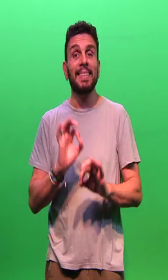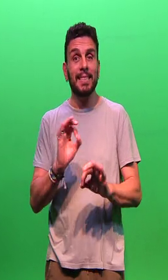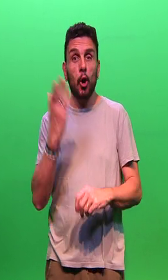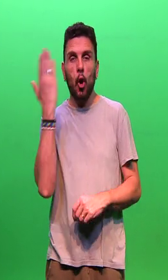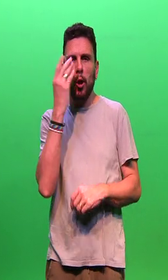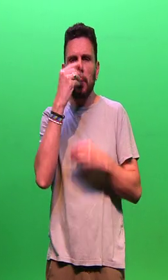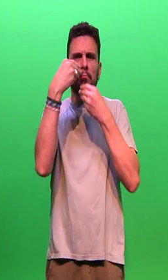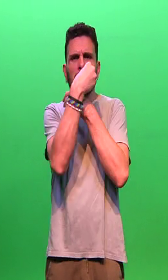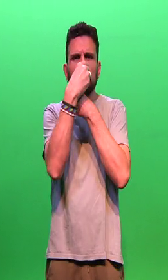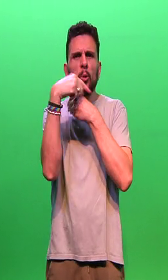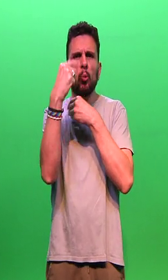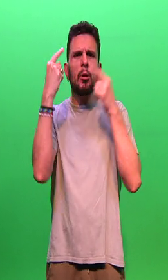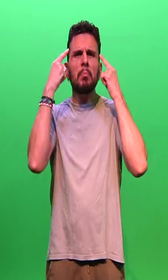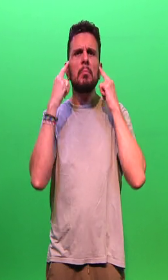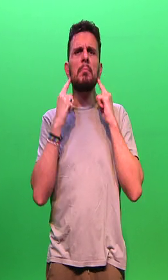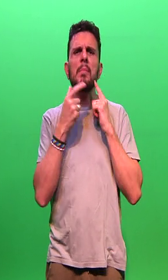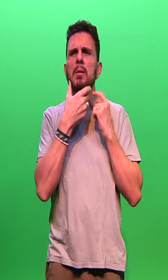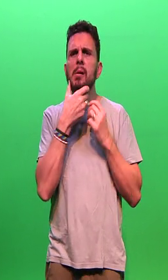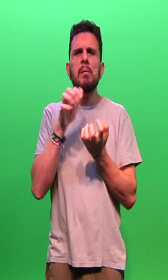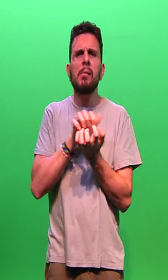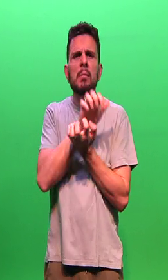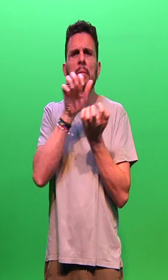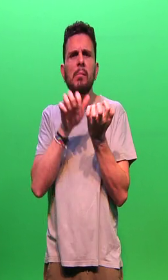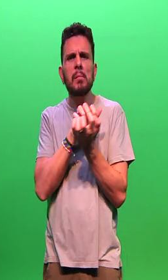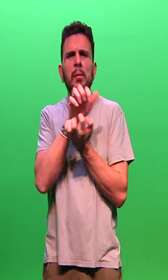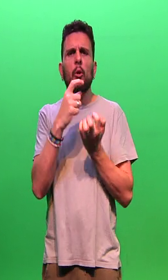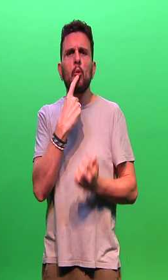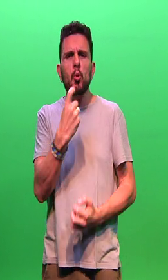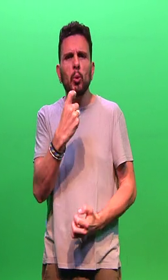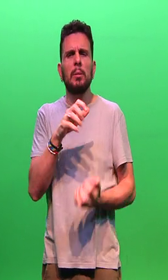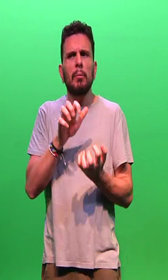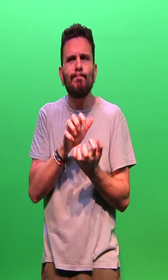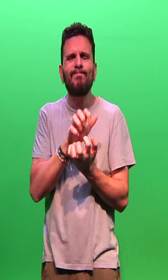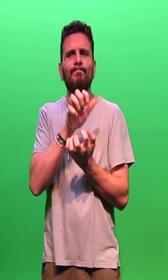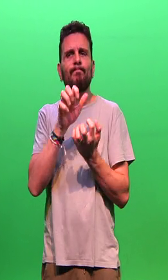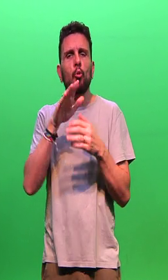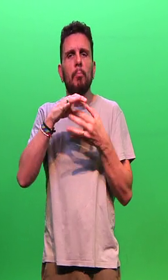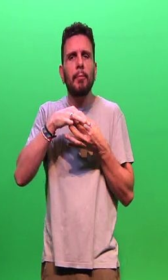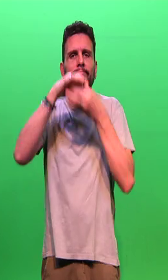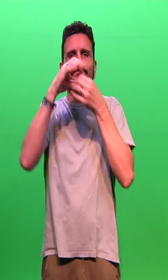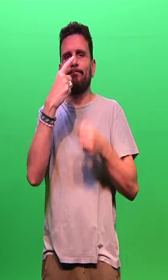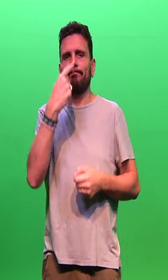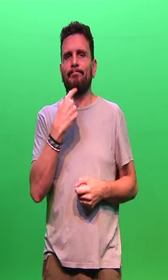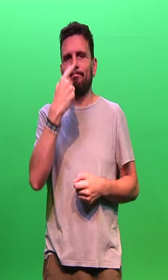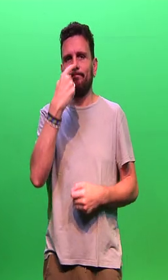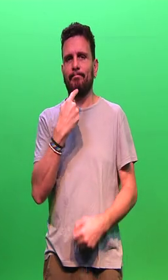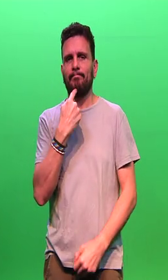Vaig rebre un cop al nas i se'm va desviar, el dolor em va passar a les mandíbules, i ara em costa mastegar i moure les mandíbules, perquè hi ha connexió amb el nas.